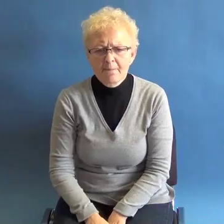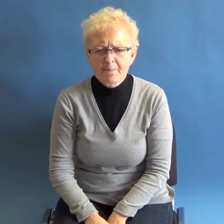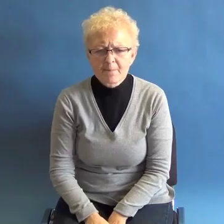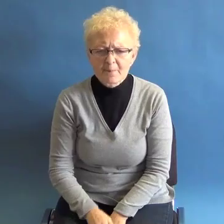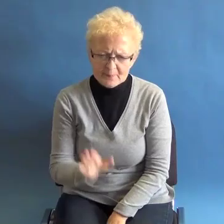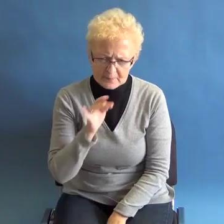Kolor.